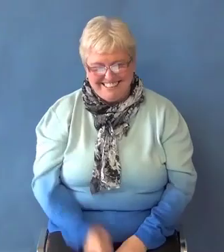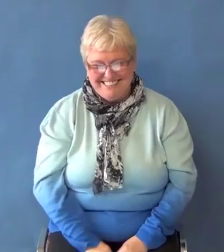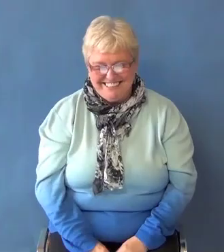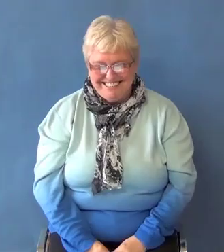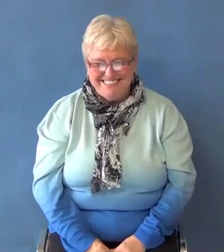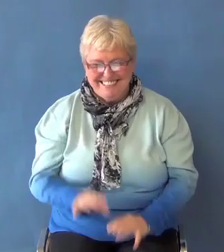Tak.